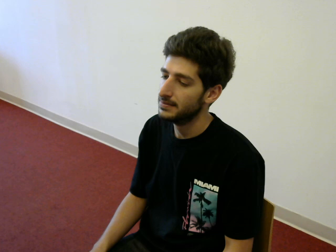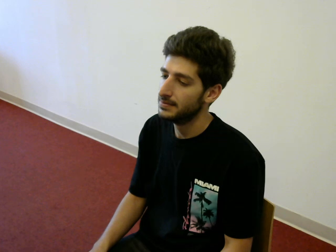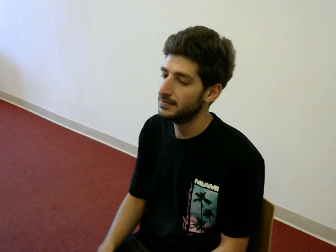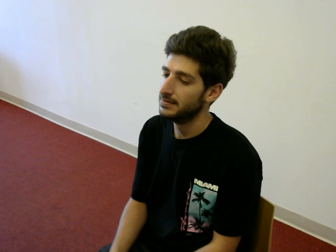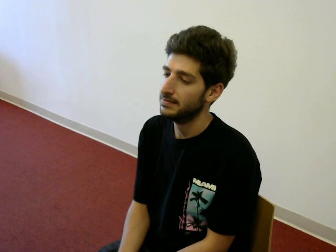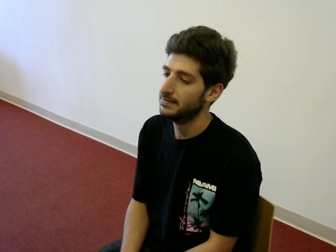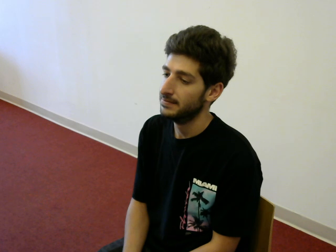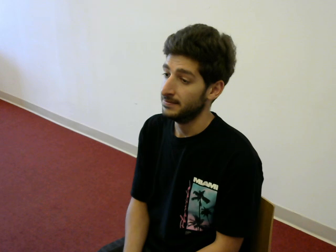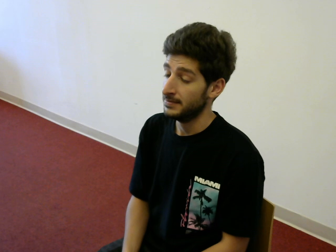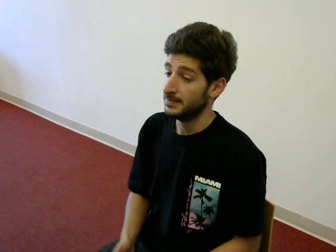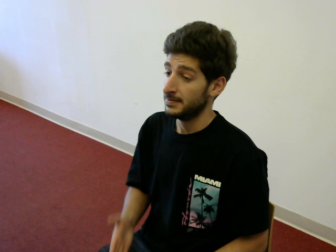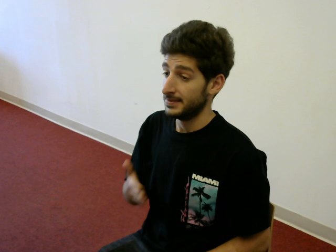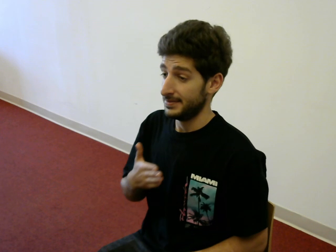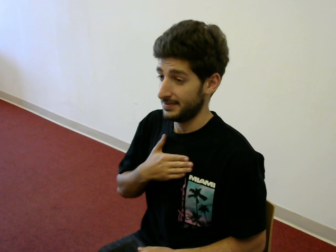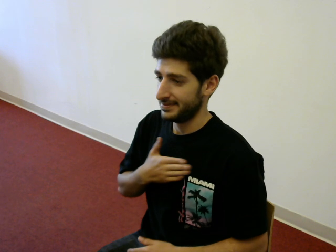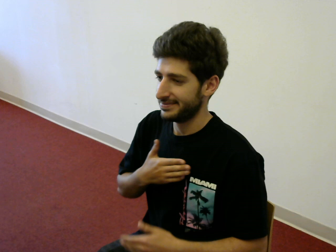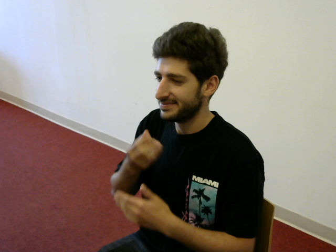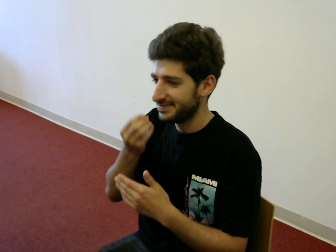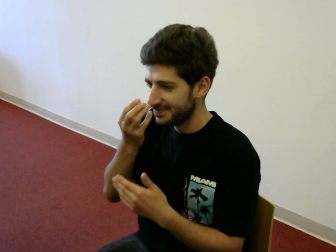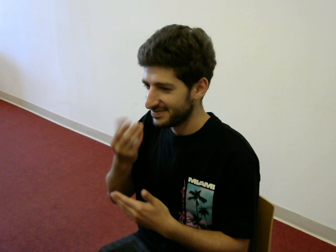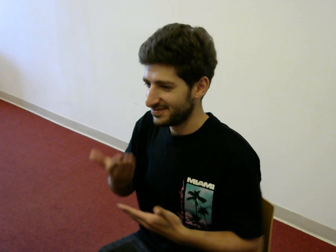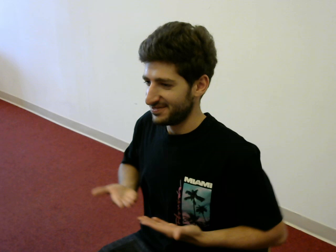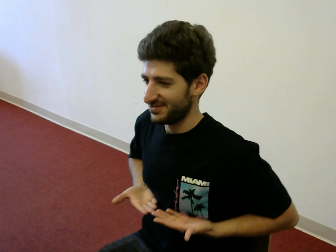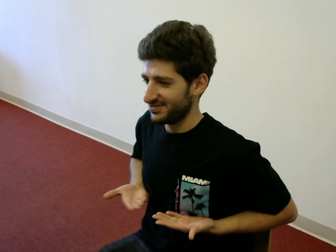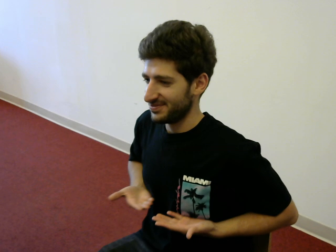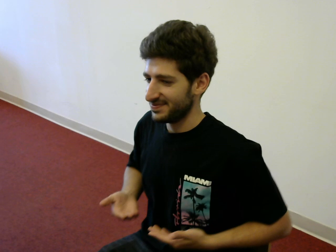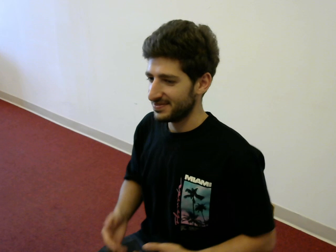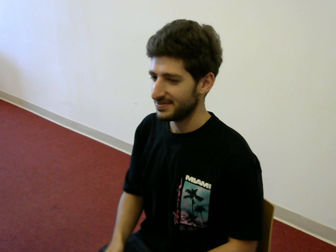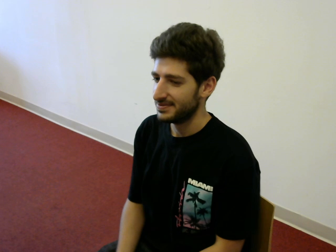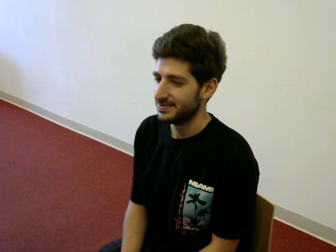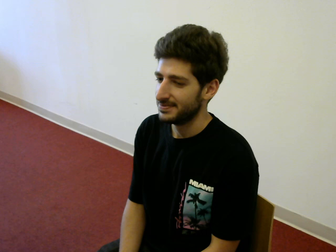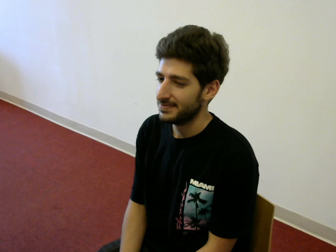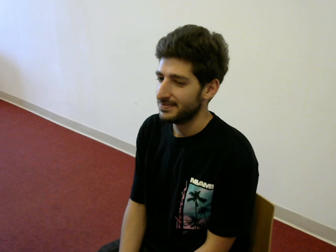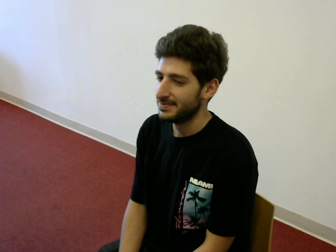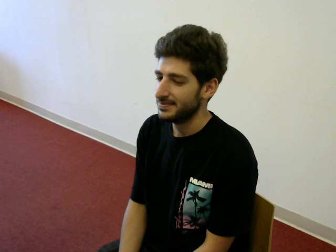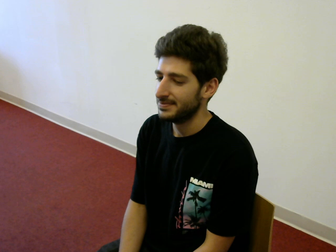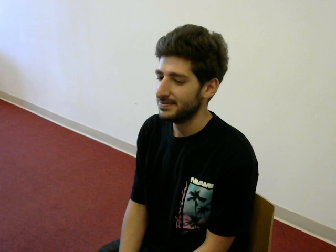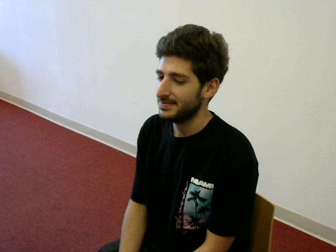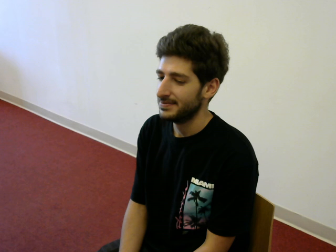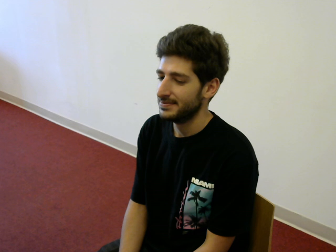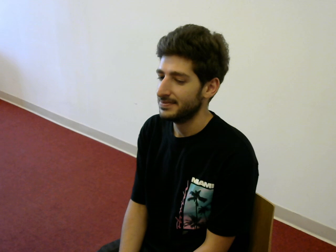Mən Bakıda yaşayıram